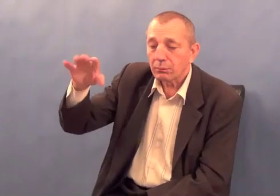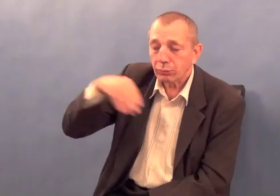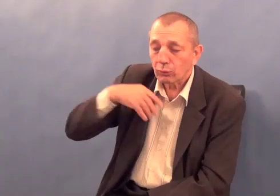Można.